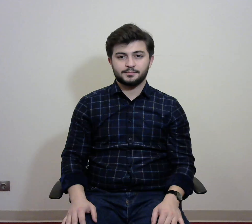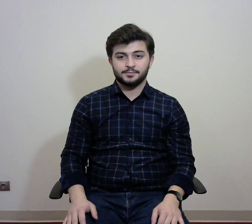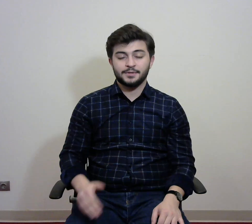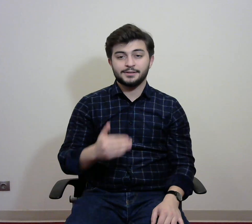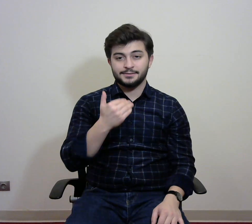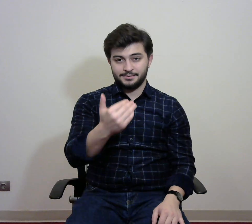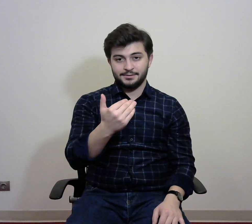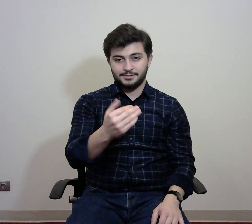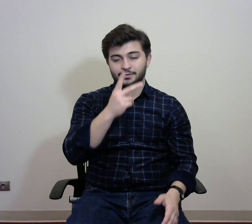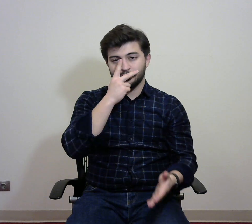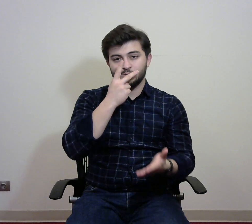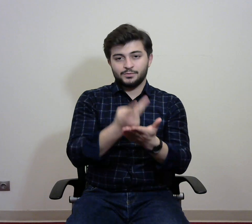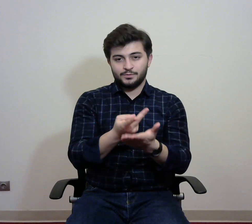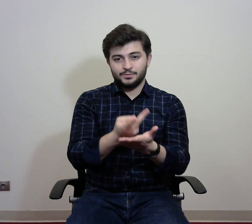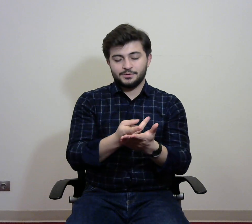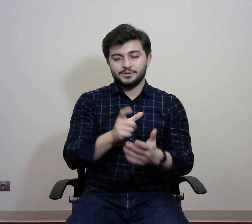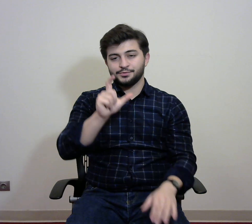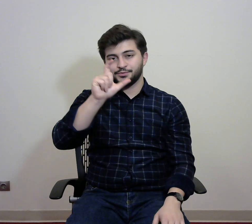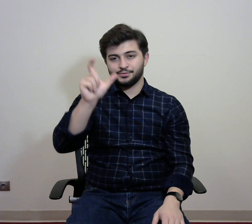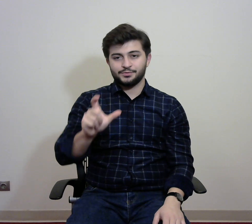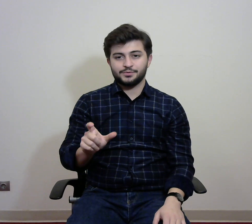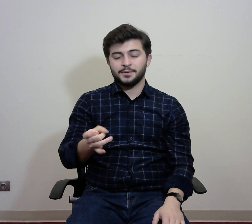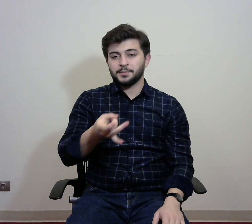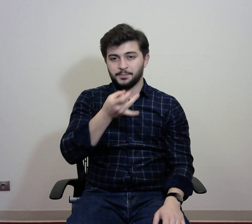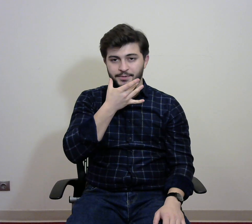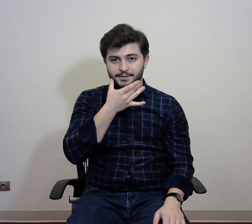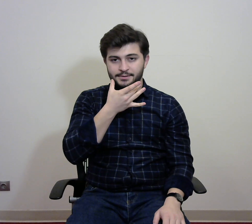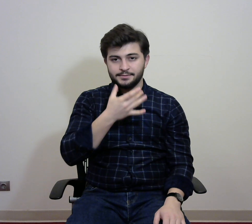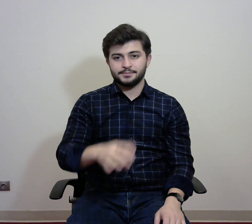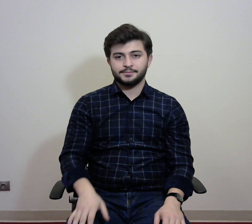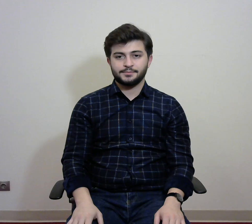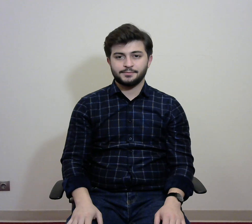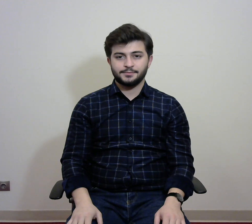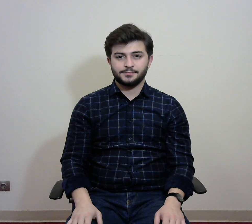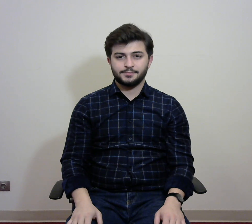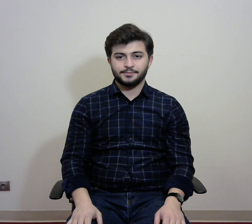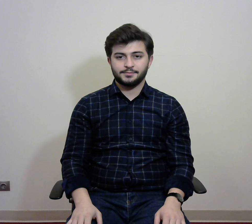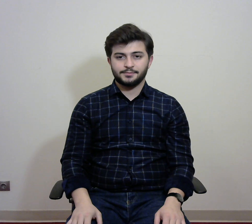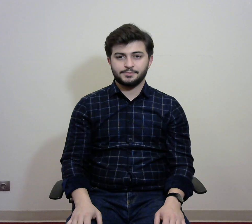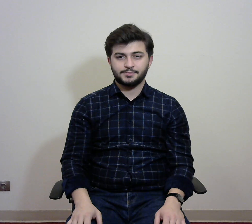Sizə göstərilən şeiri bəyəndiniz?